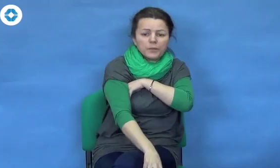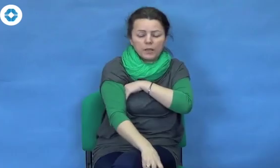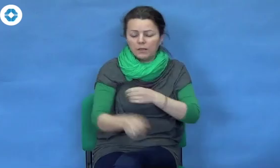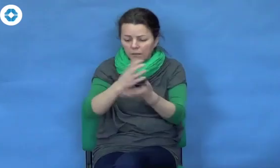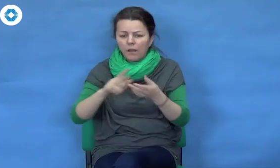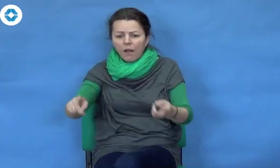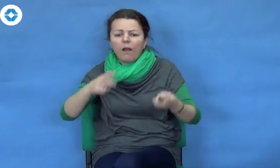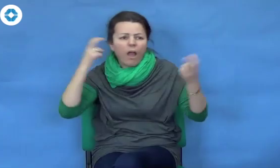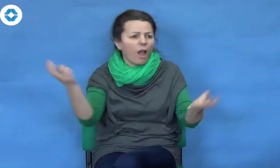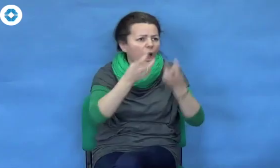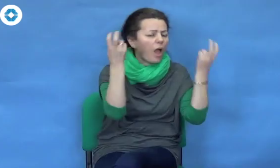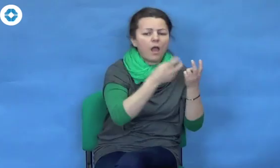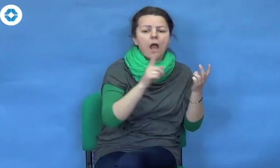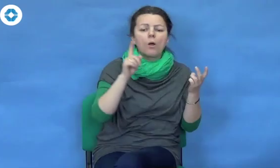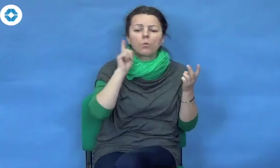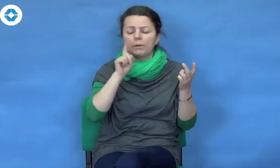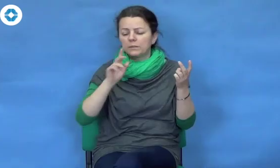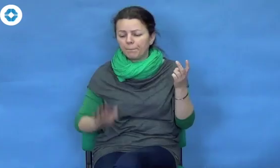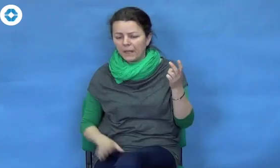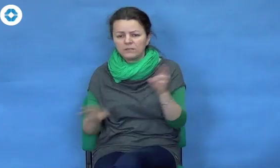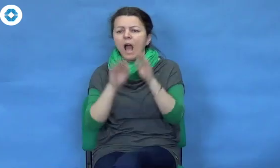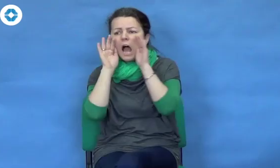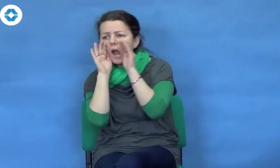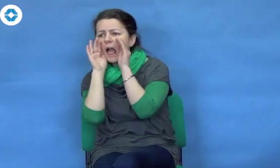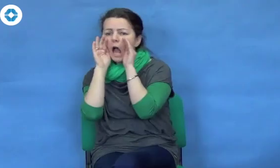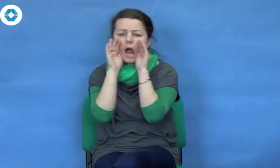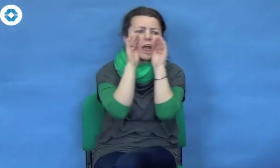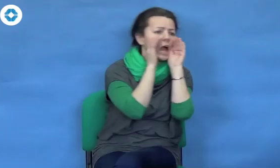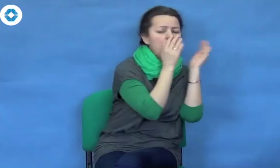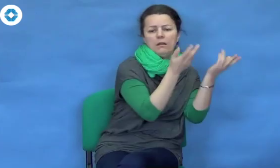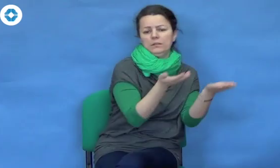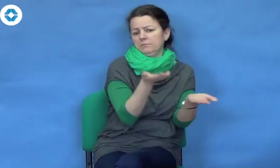Chłopak razem z psem szukają, razem wołają żabę, ale nic z tego.